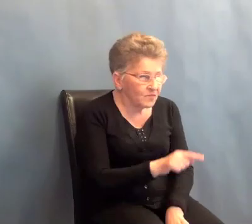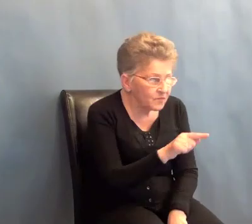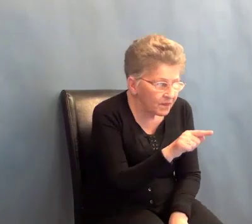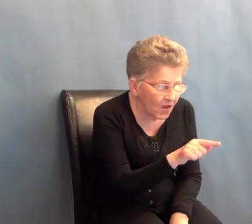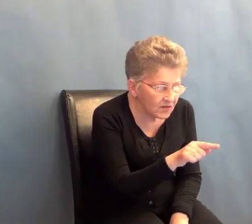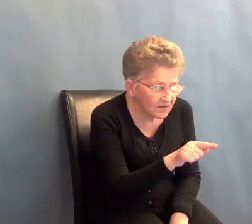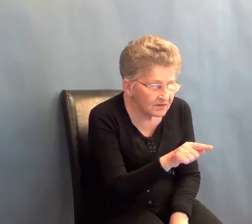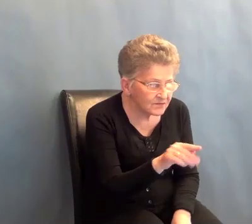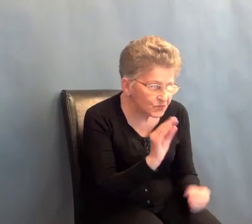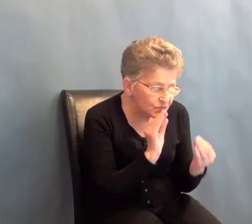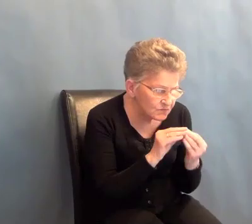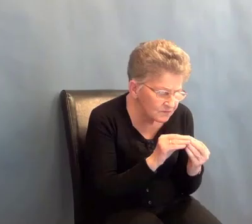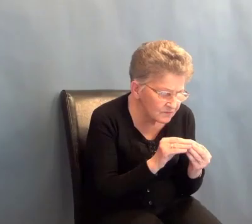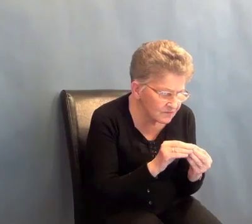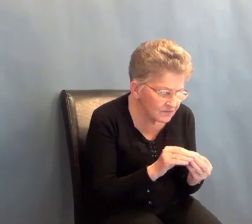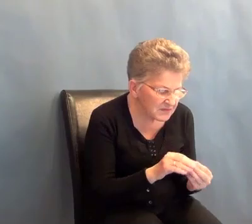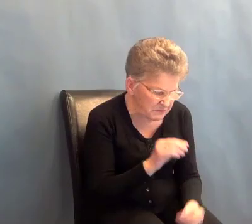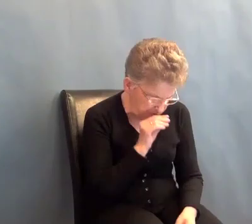Tam pocałunek.